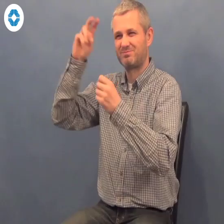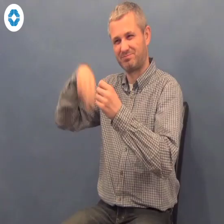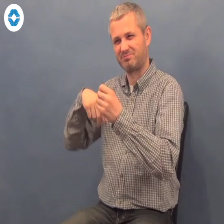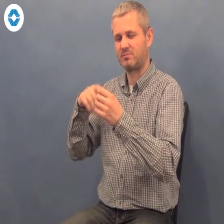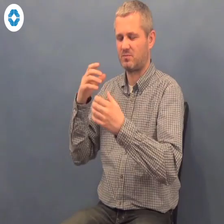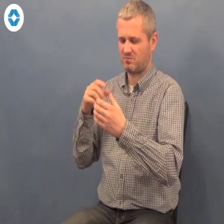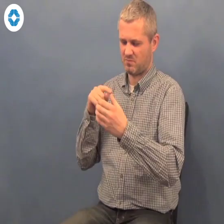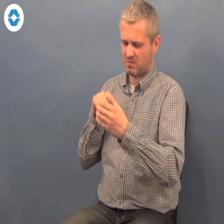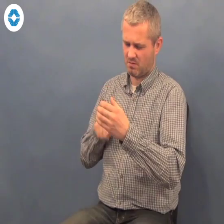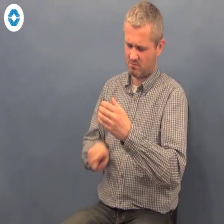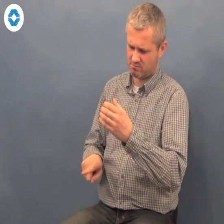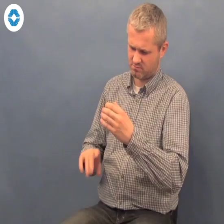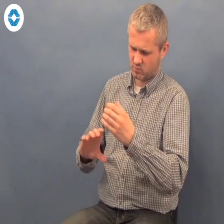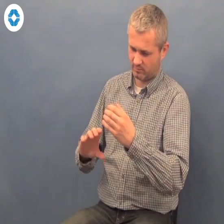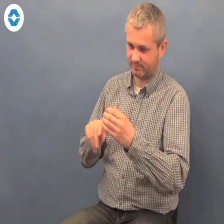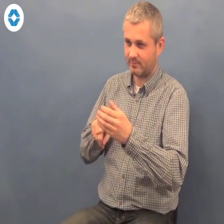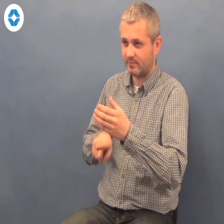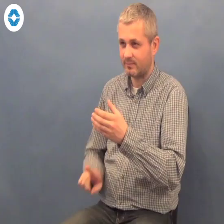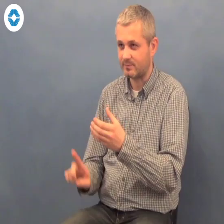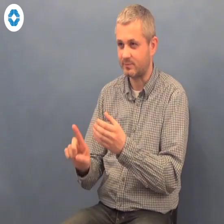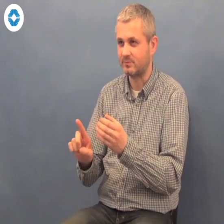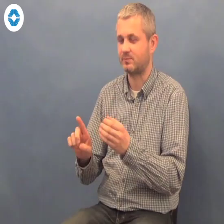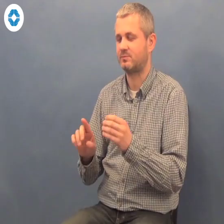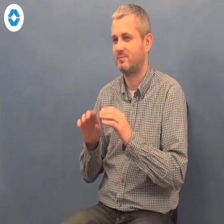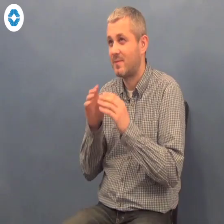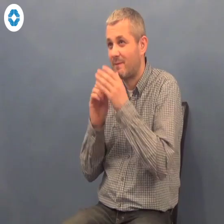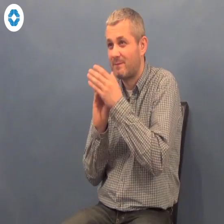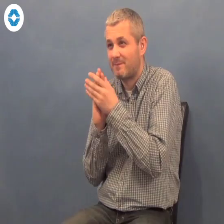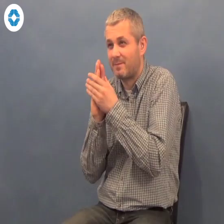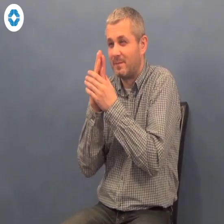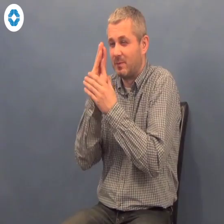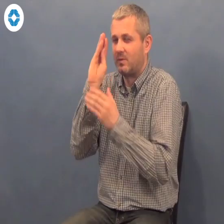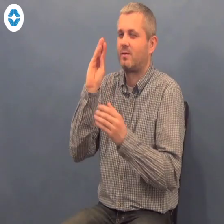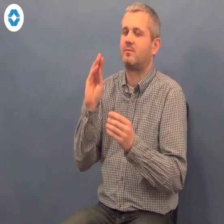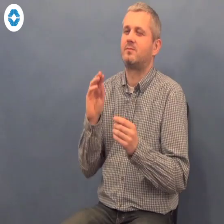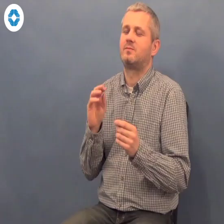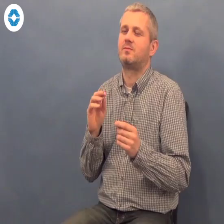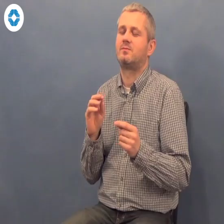Na dole rynny zauważa, że rura ma otwór, więc wchodzi do niej do środka.